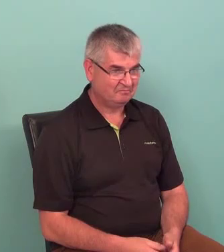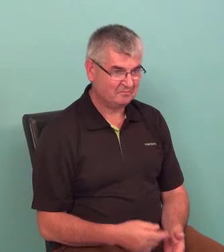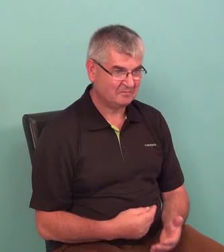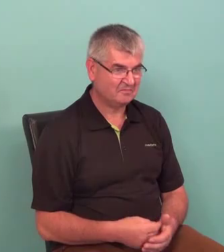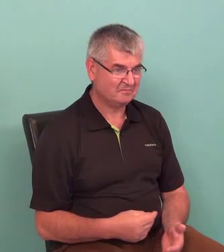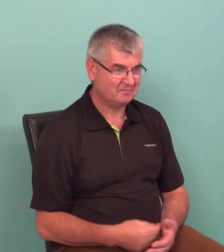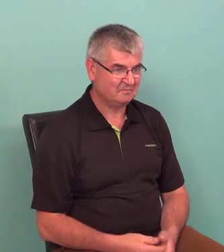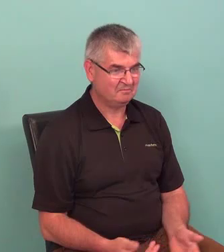Zakupy.